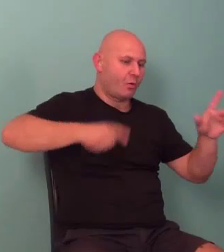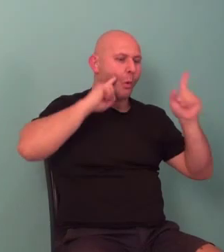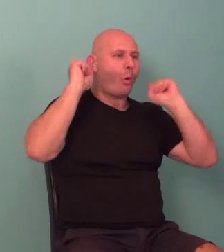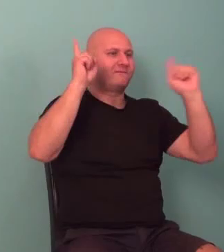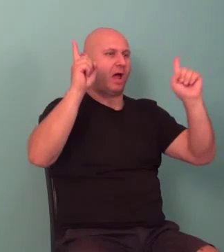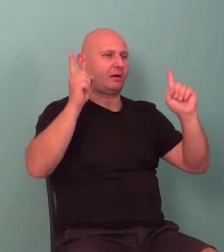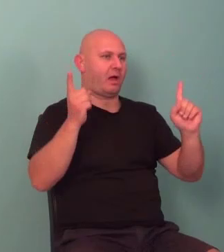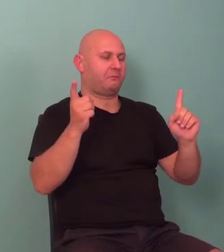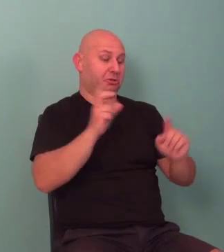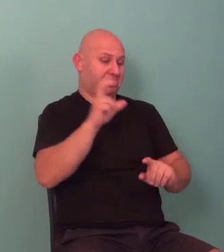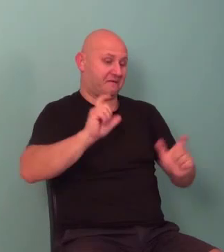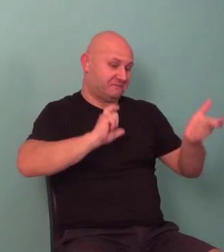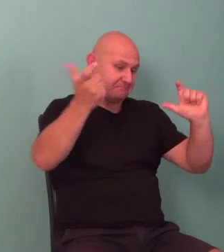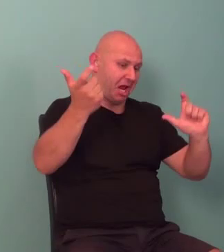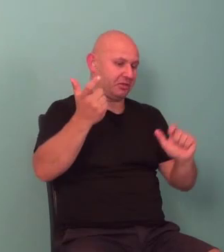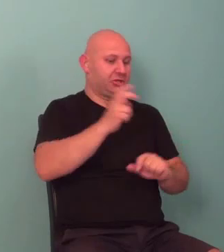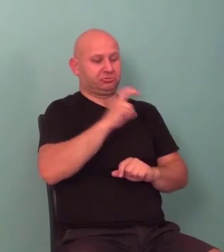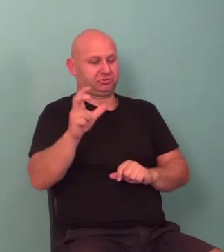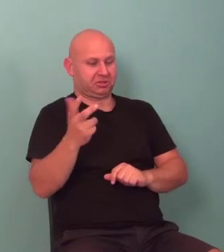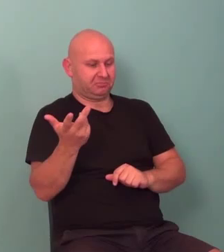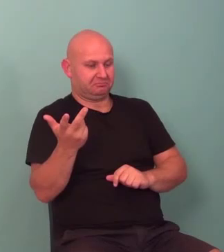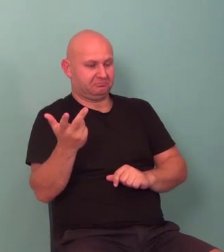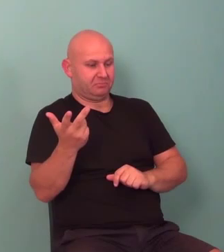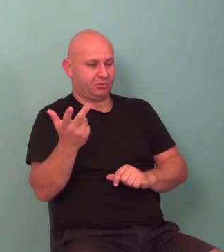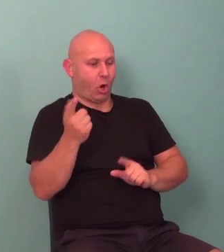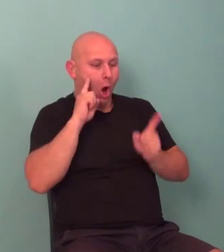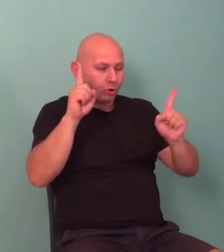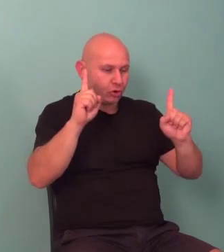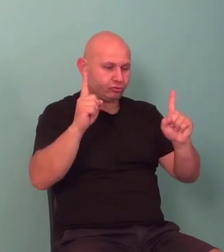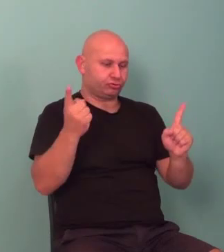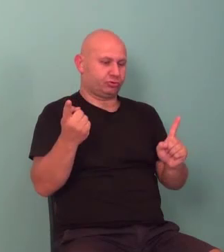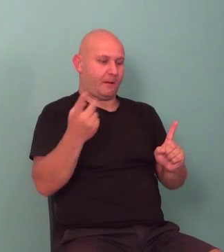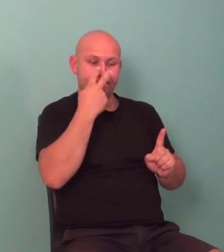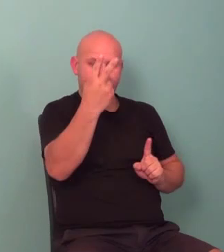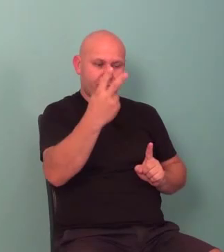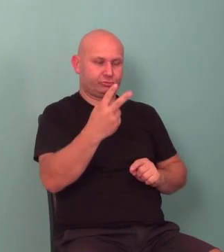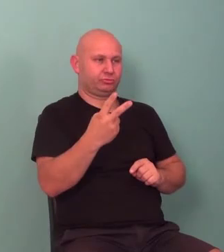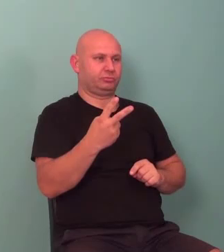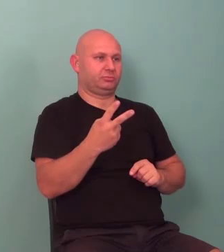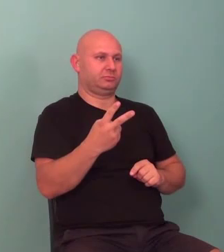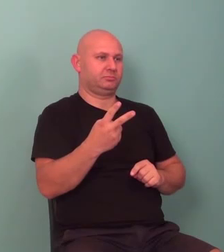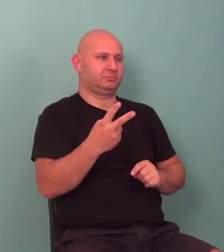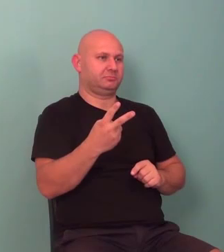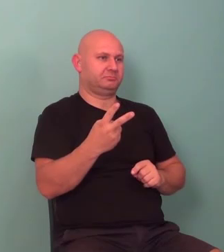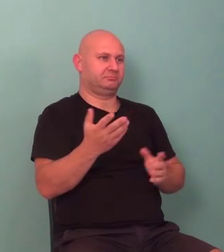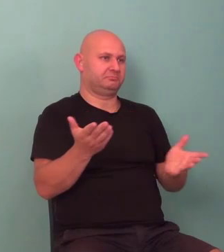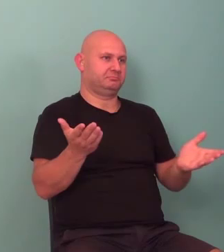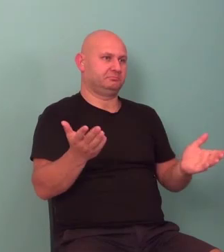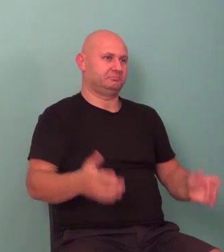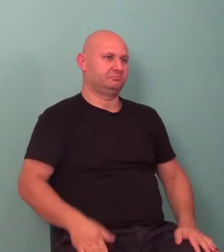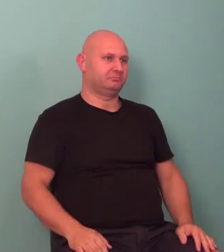Więc trzeba uważać, bo może być wypadek lub to takie ostrzeżenie, że trzeba patrzeć.